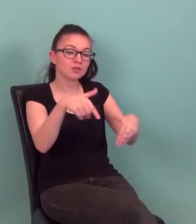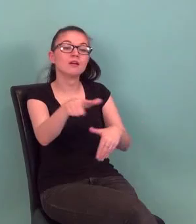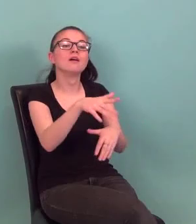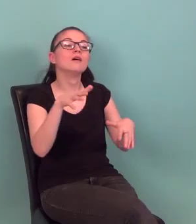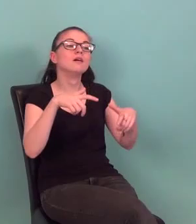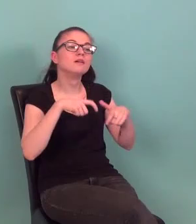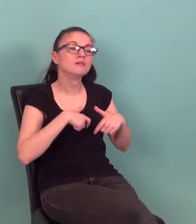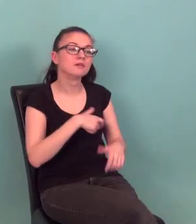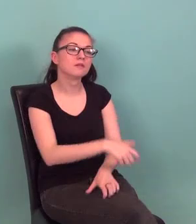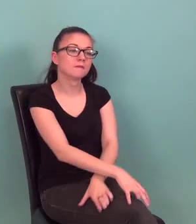Może tam, gdzie biustonosze...